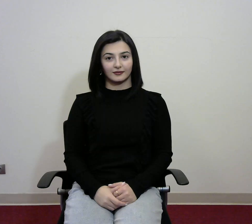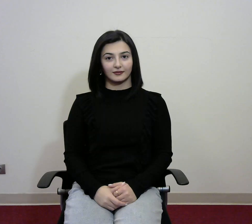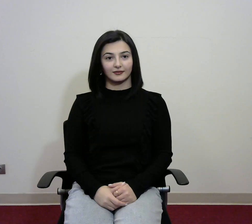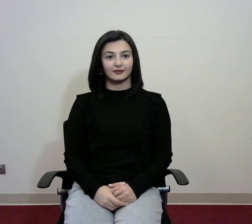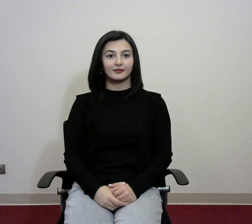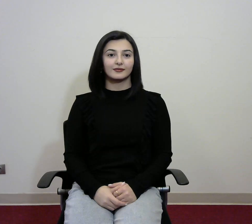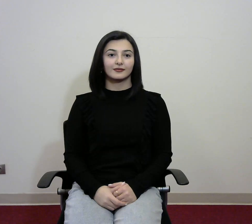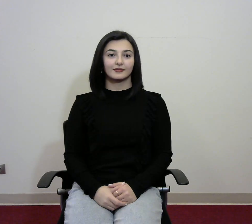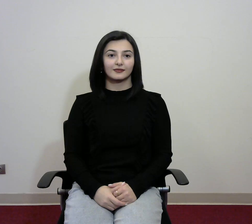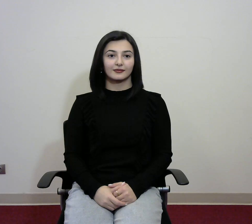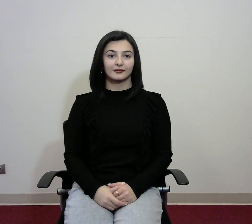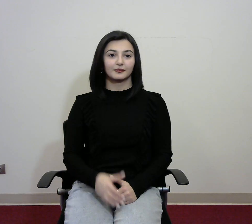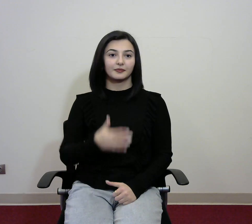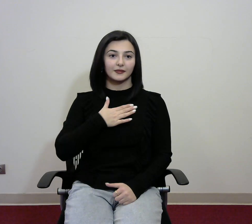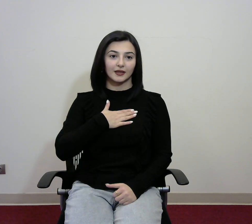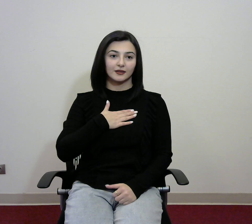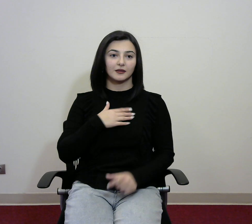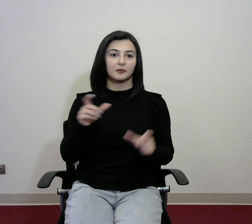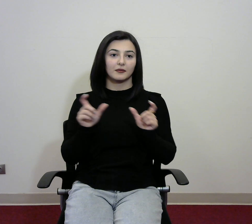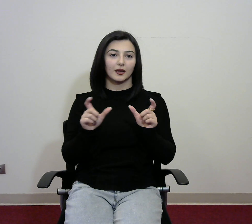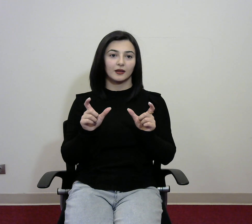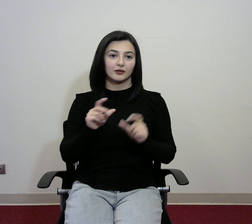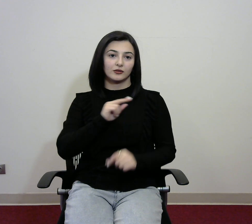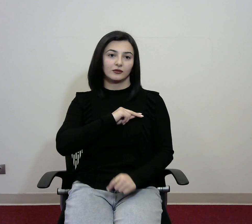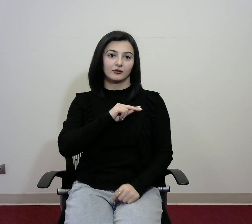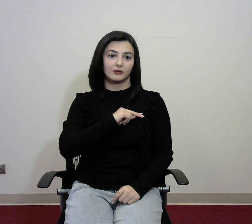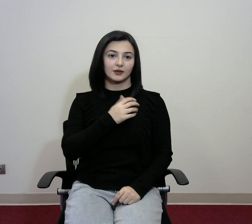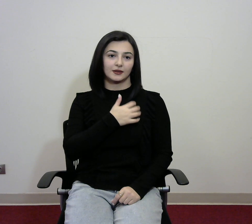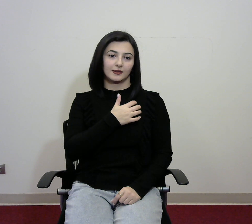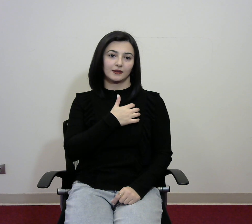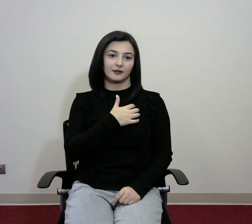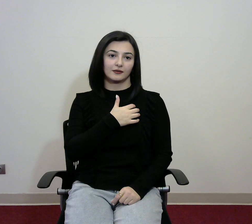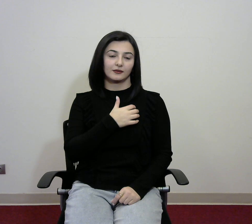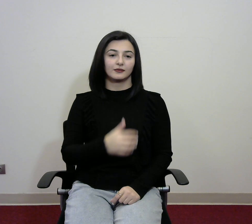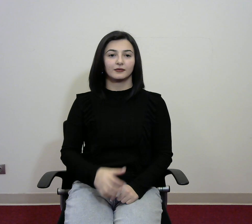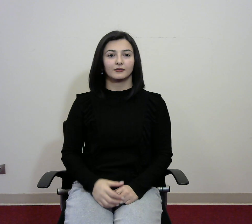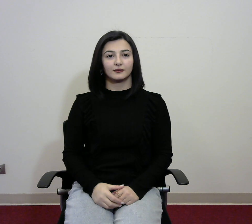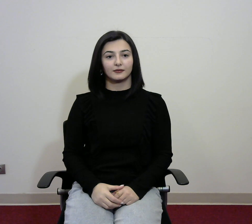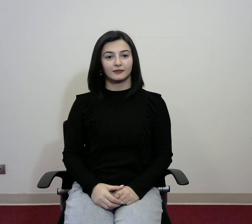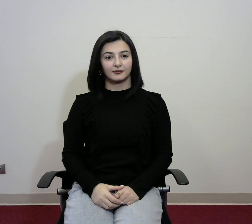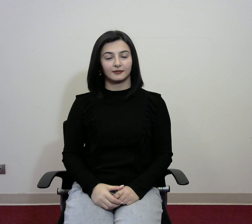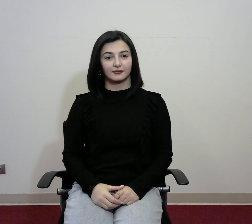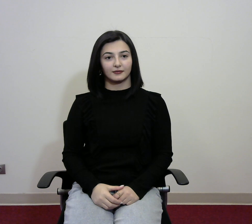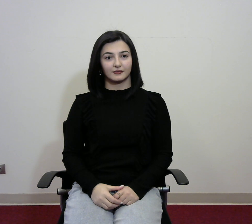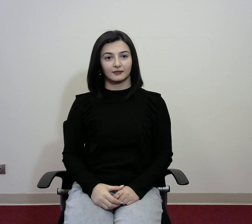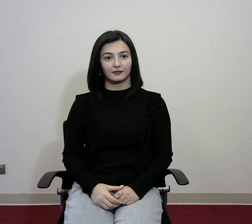Mən marketdə işləmək istəyirəm